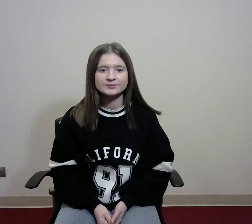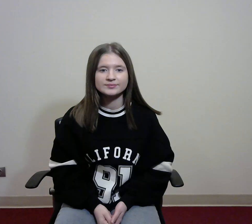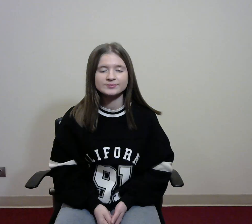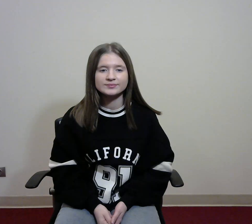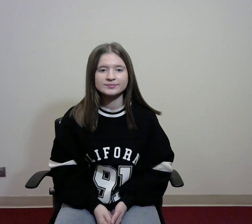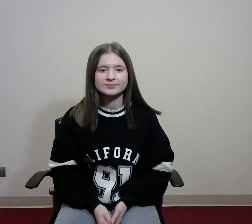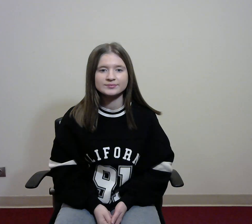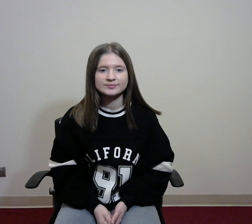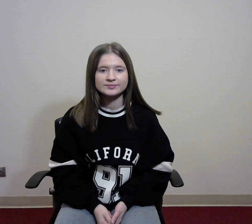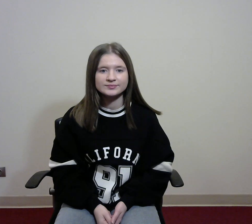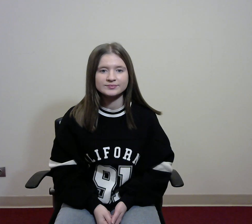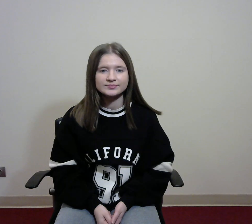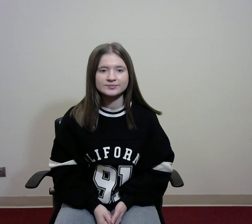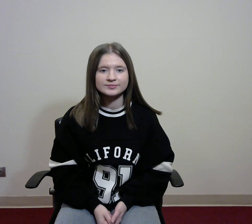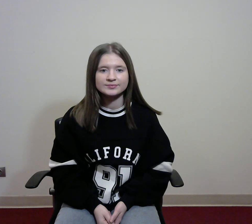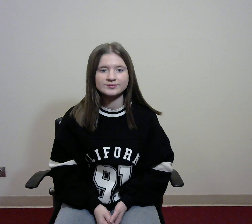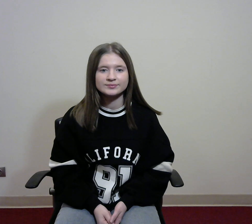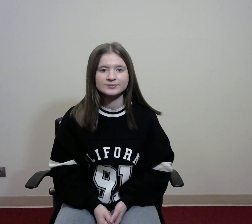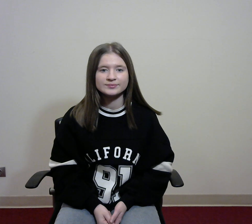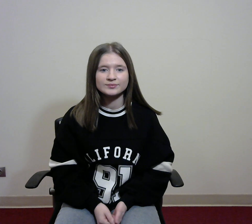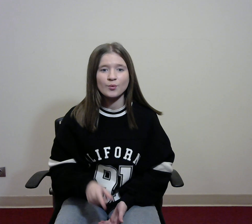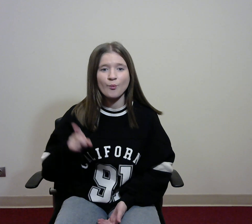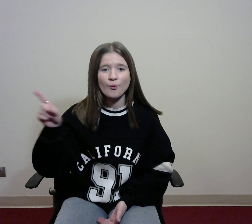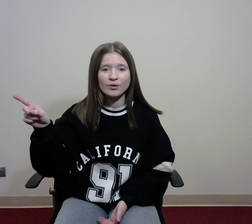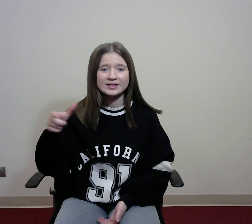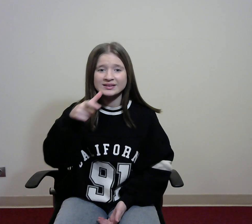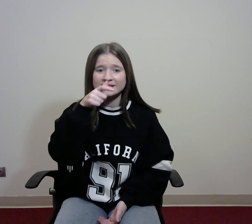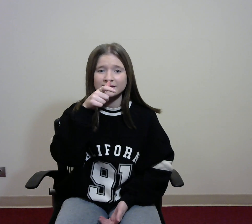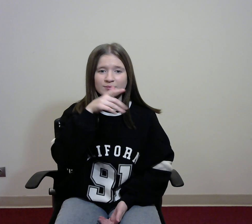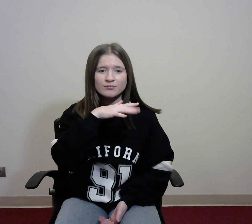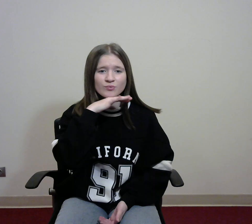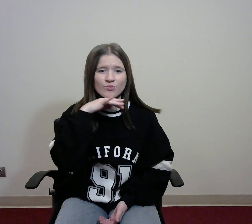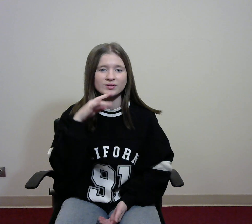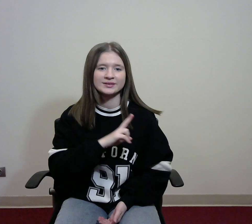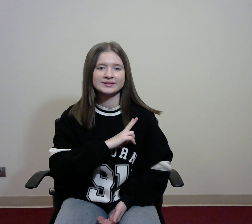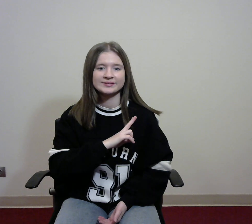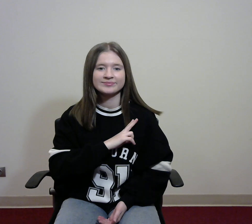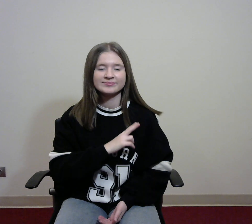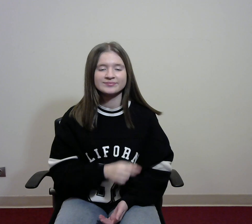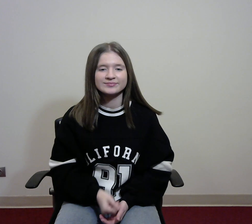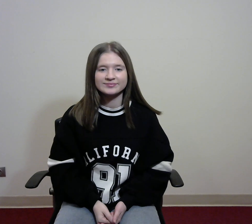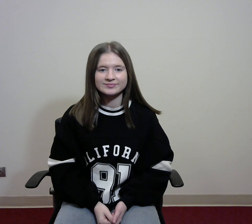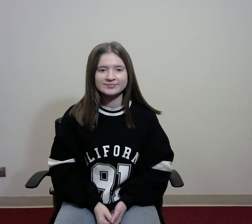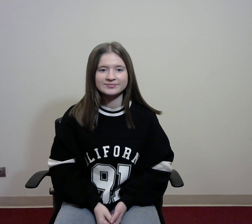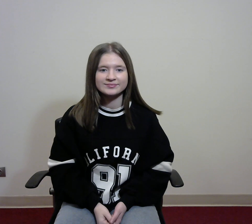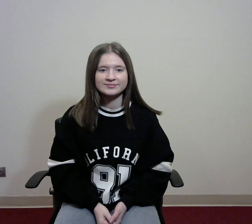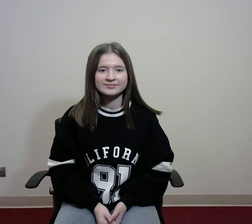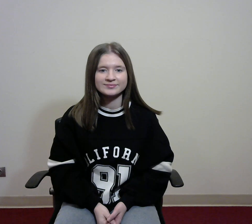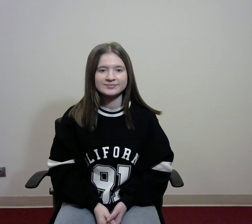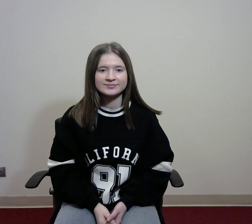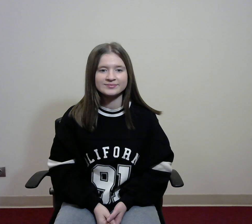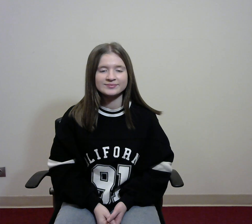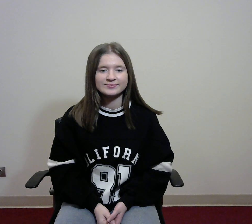O itləri çox sevir